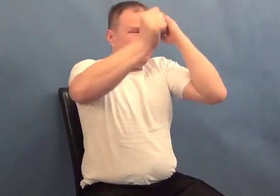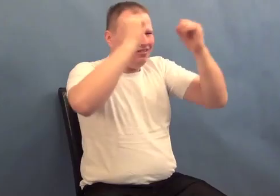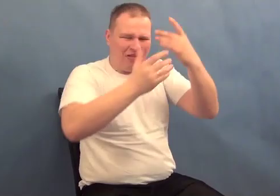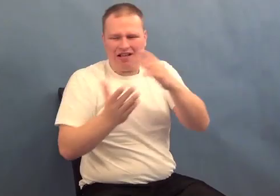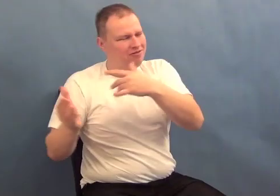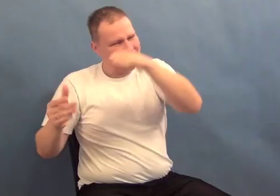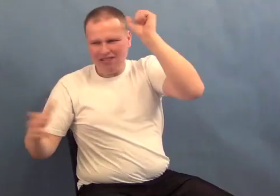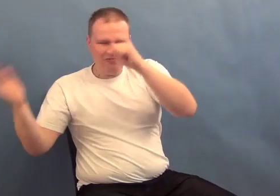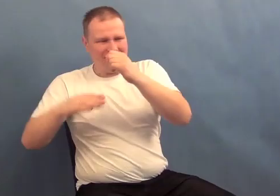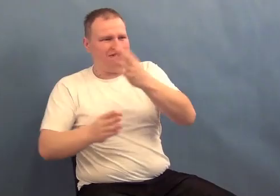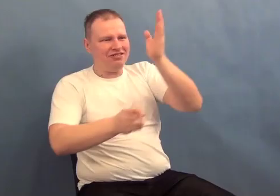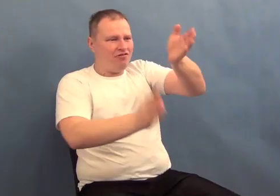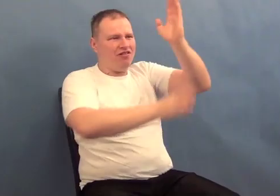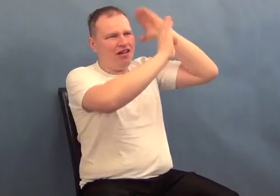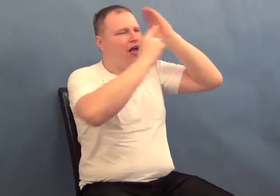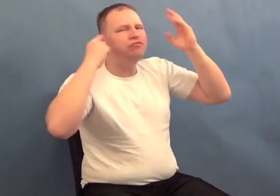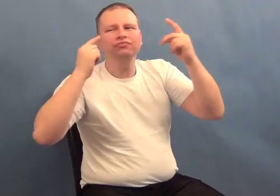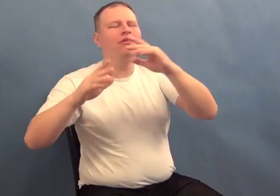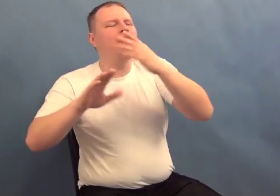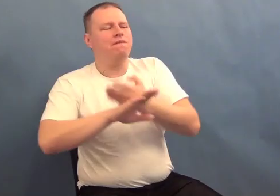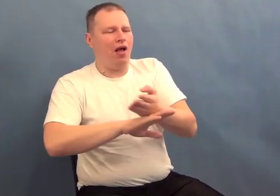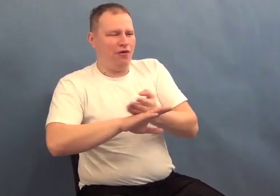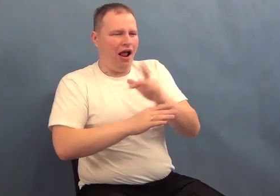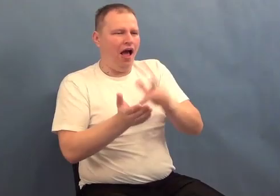Strażak wziął siekierę i chciał rozwalić drzwi, ale dowiedział się że to był fałszywy alarm.